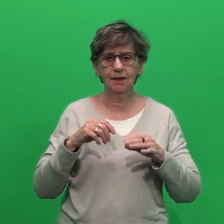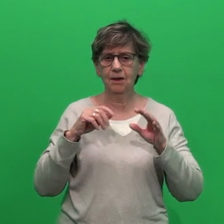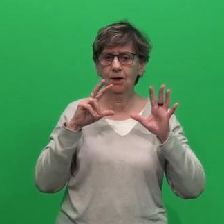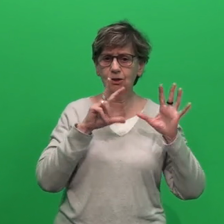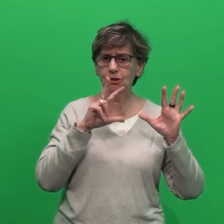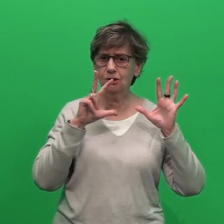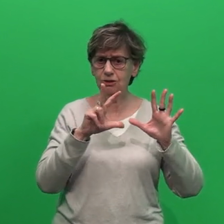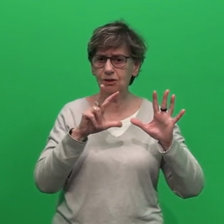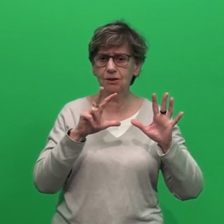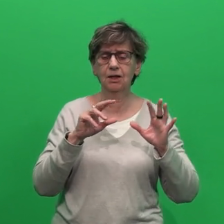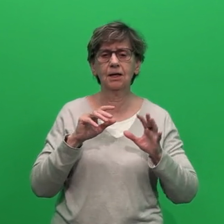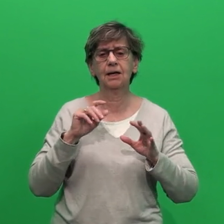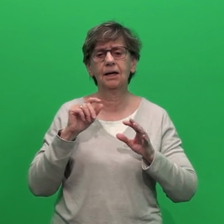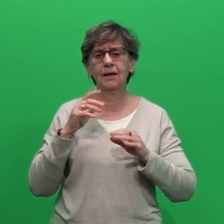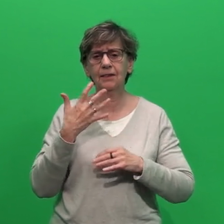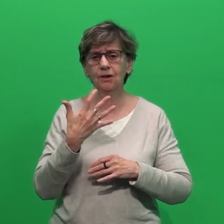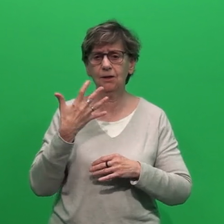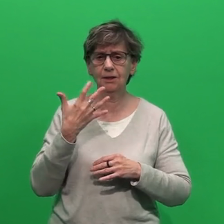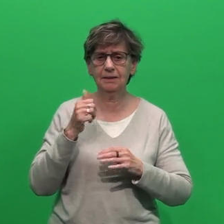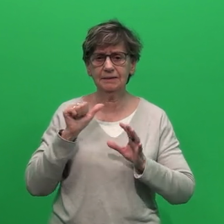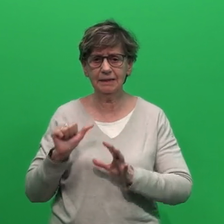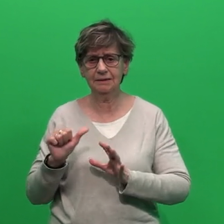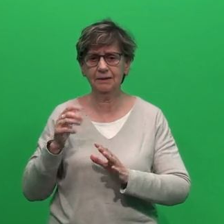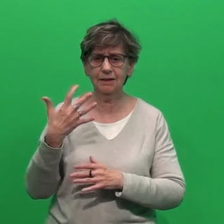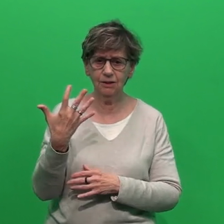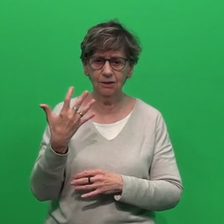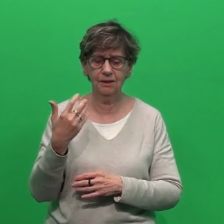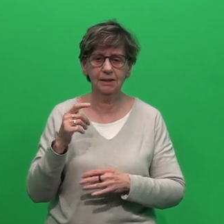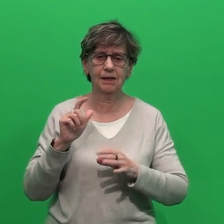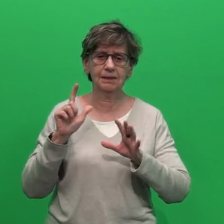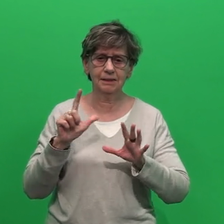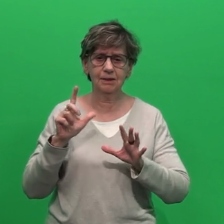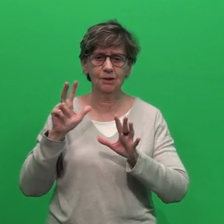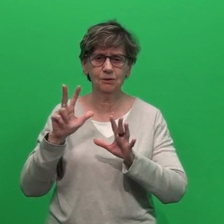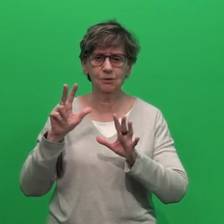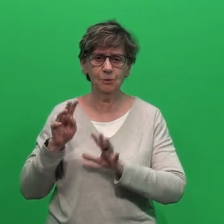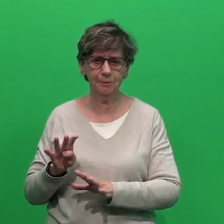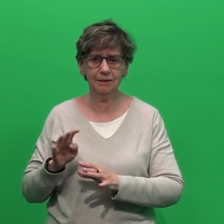vuit vuit cinc sis cinc set vuit nou.